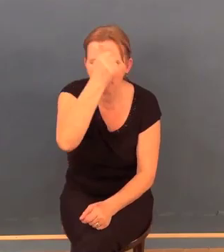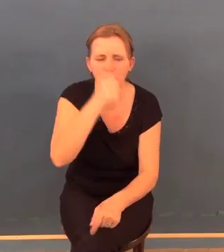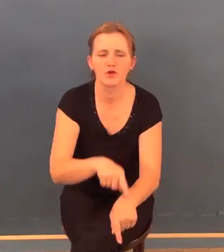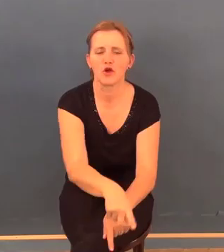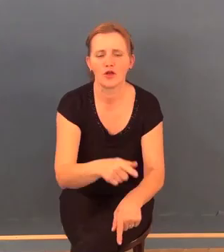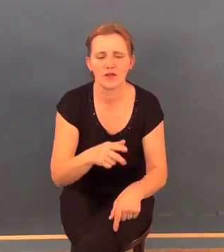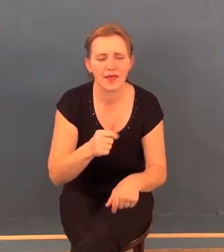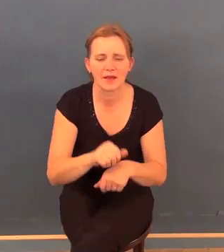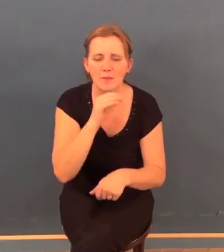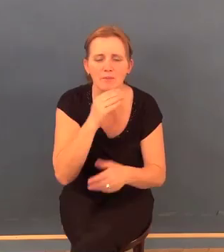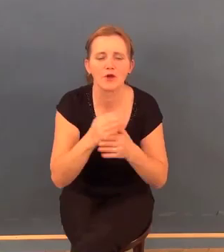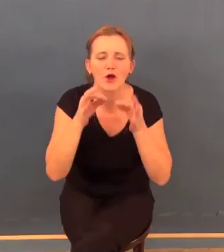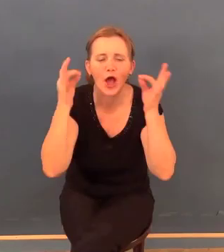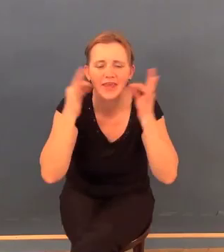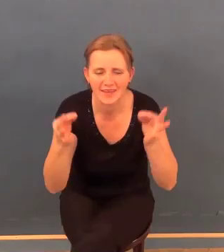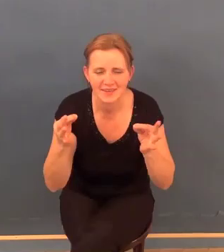To nie jest małpa, tylko kot.